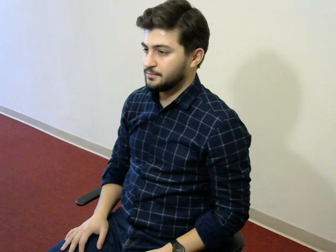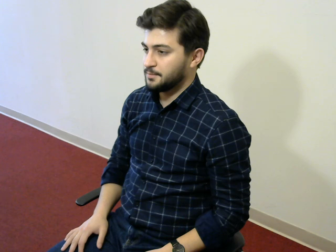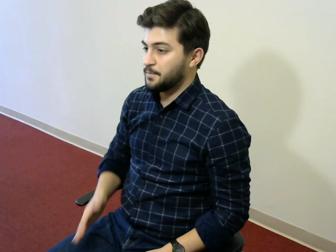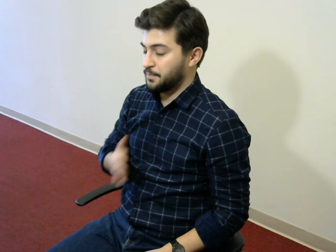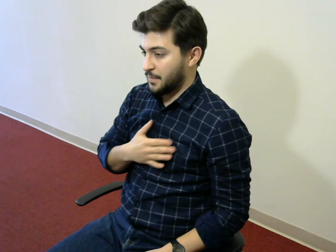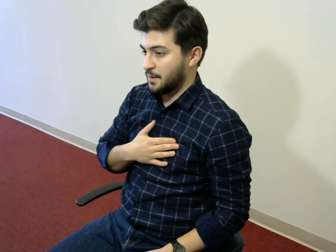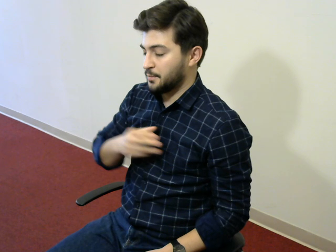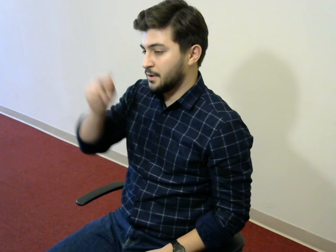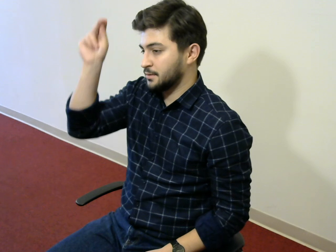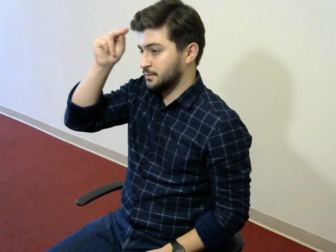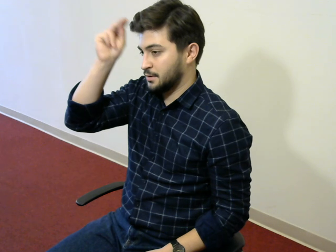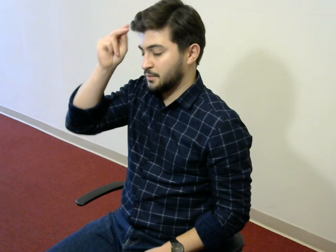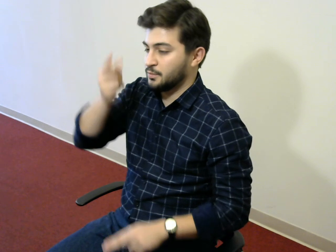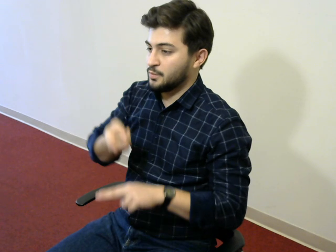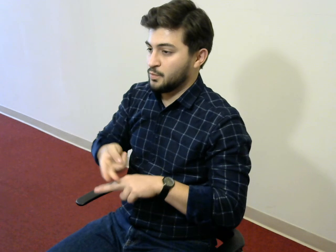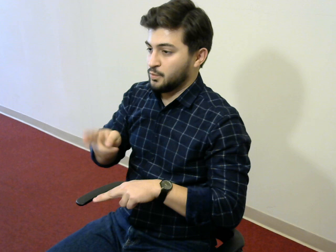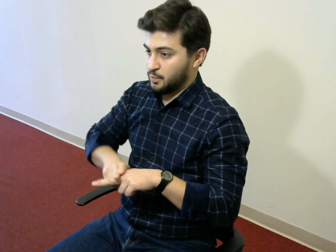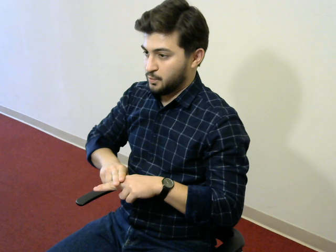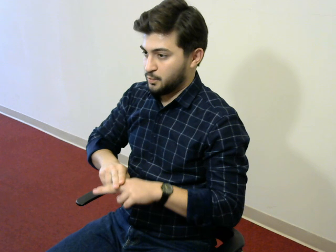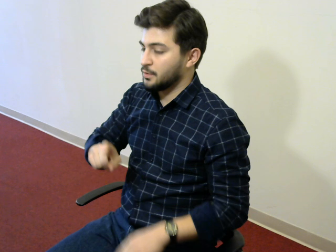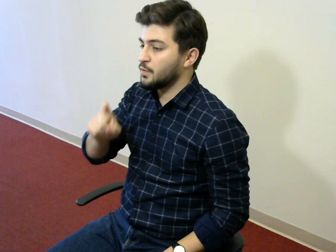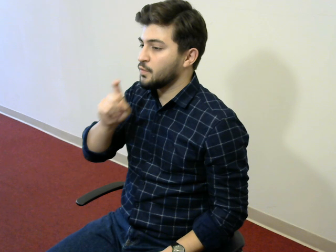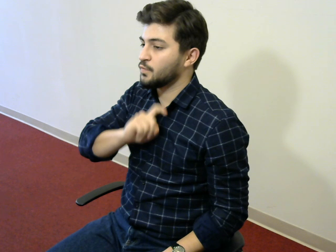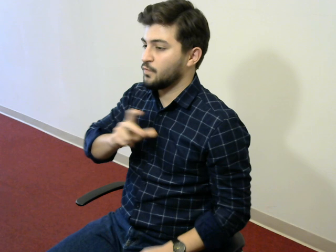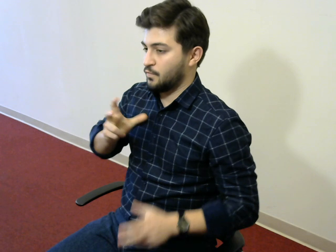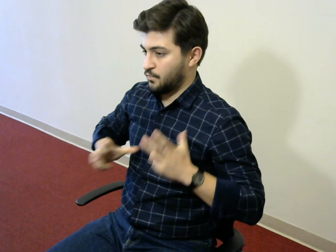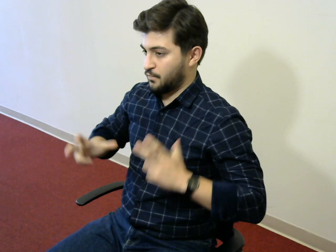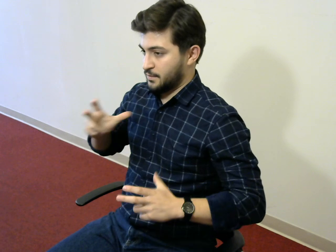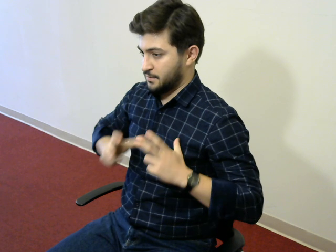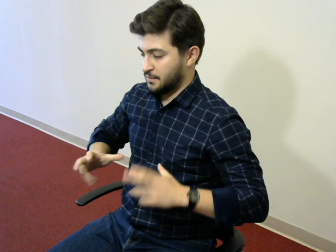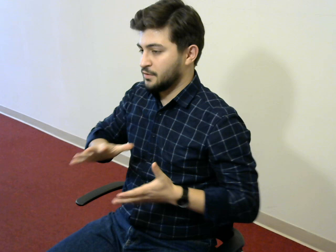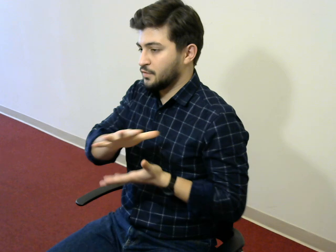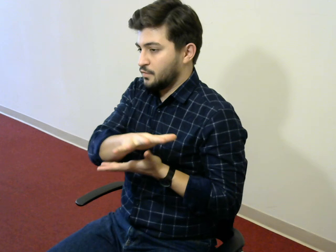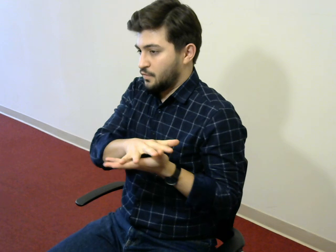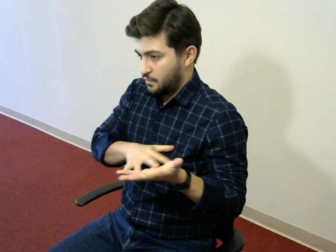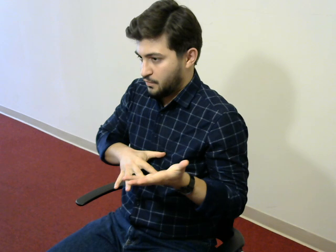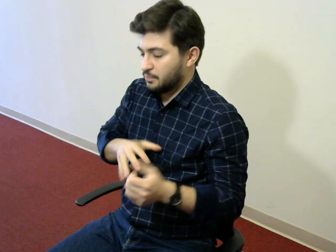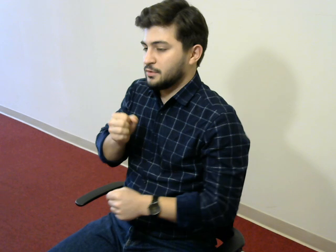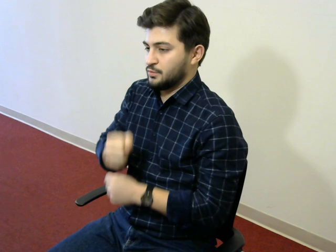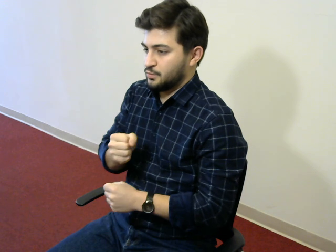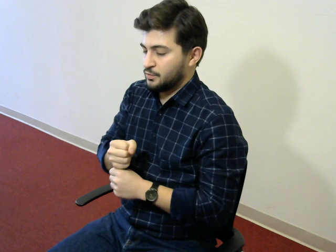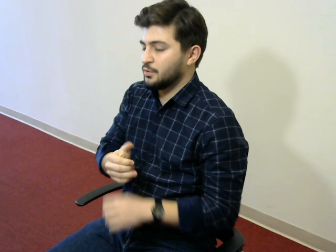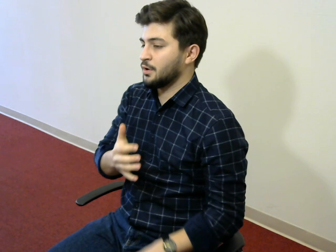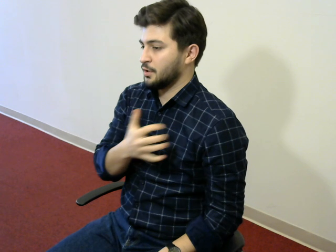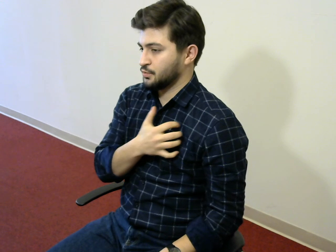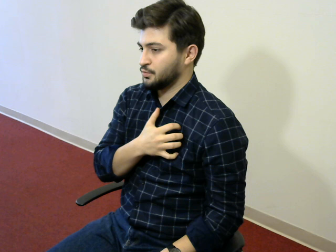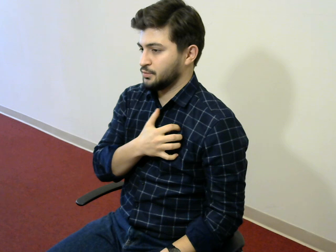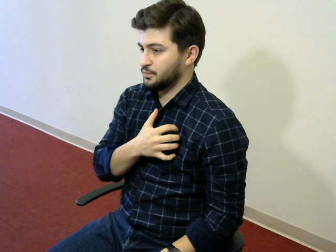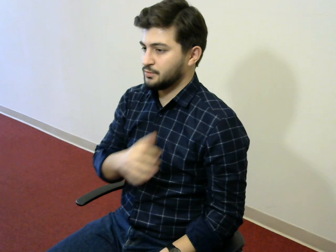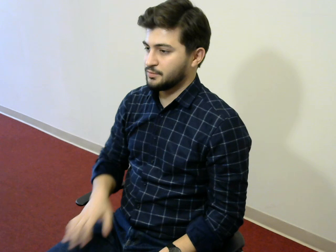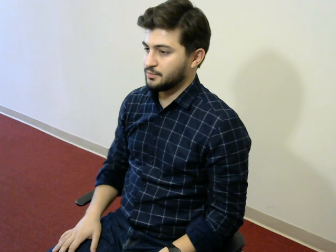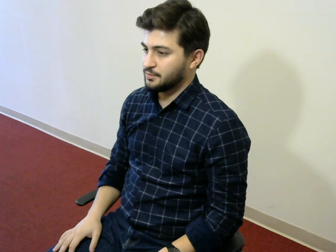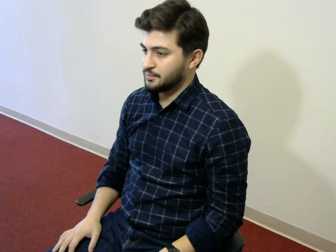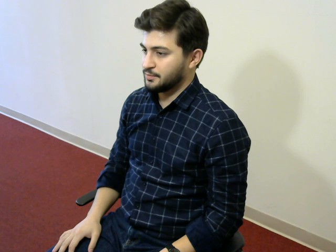Mən təhsilimi bu universitetdə davam etmək istəyirəm